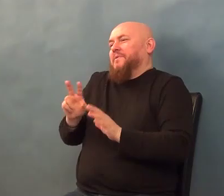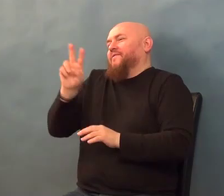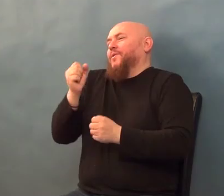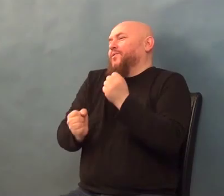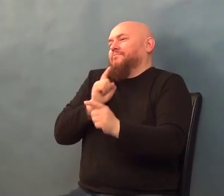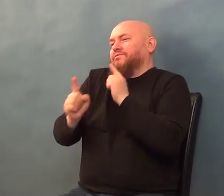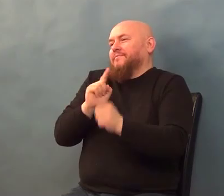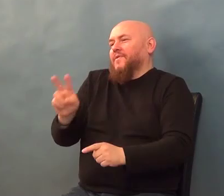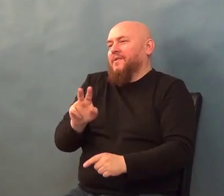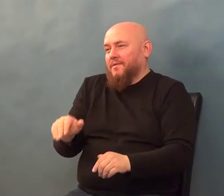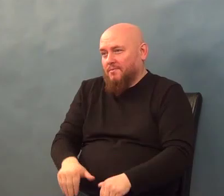Ty już pracujesz.